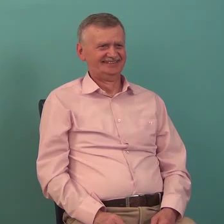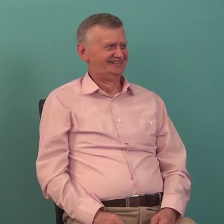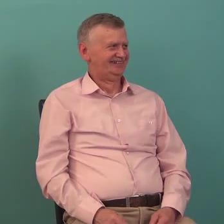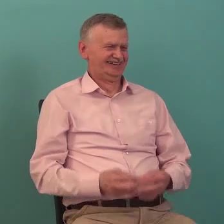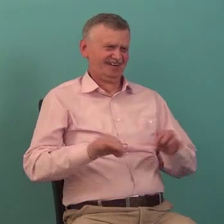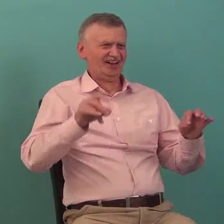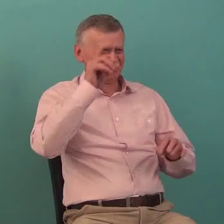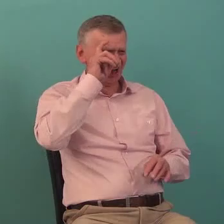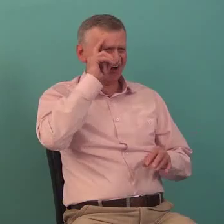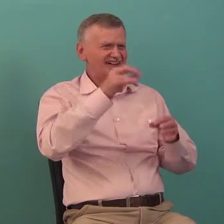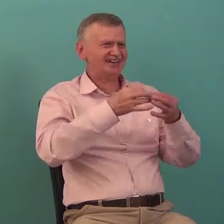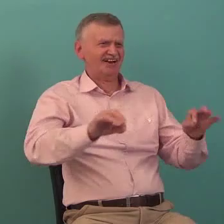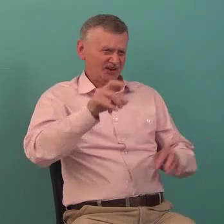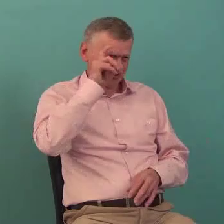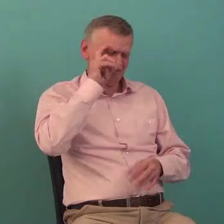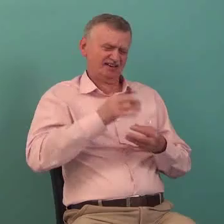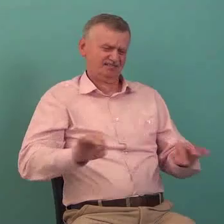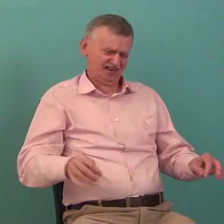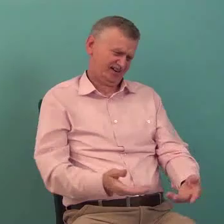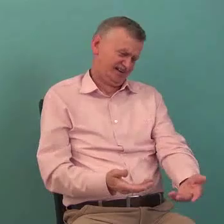Człowiekowi wolno.